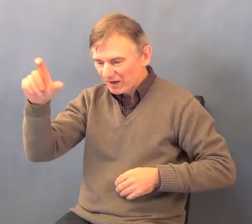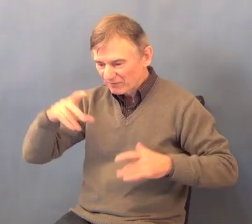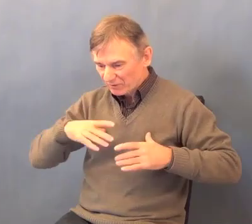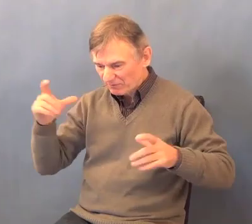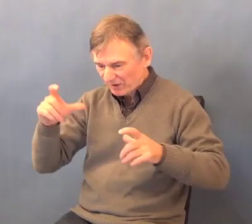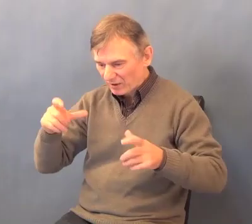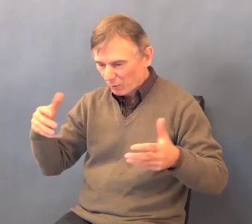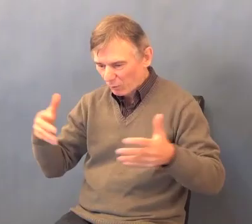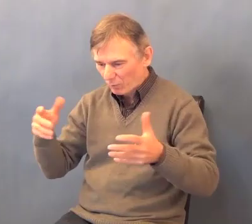W czwartek wolne?